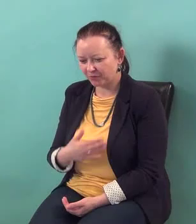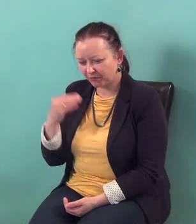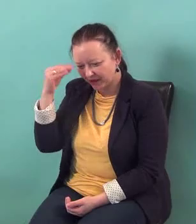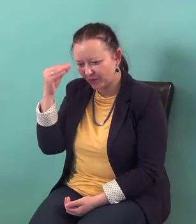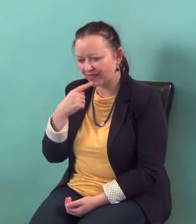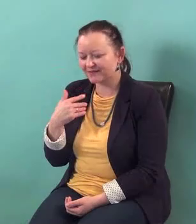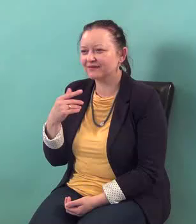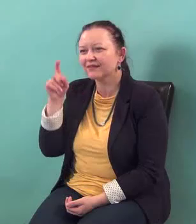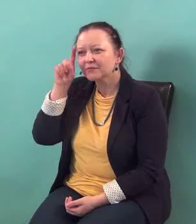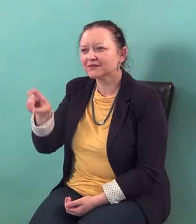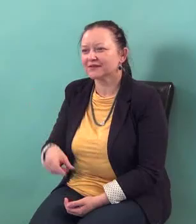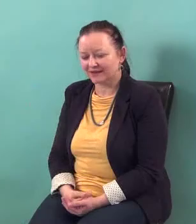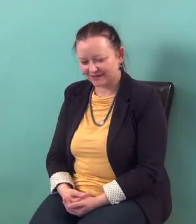Mam naukę języka niemieckiego.